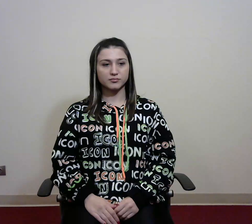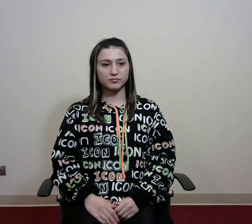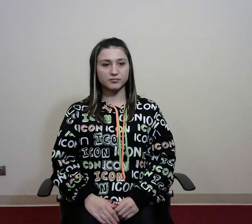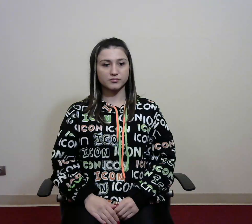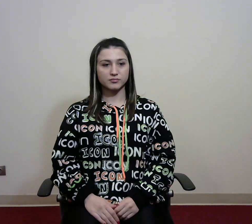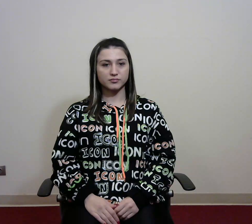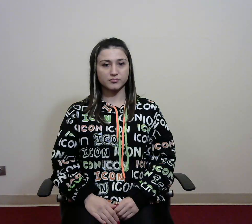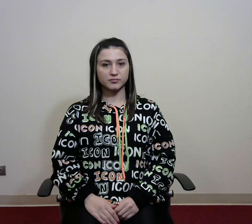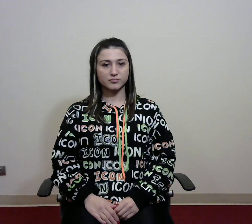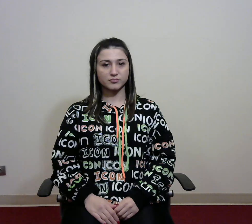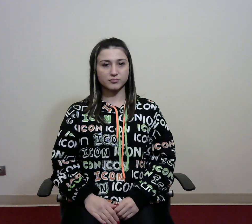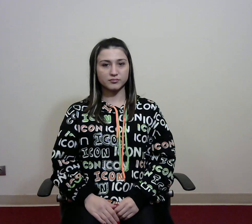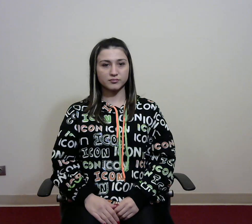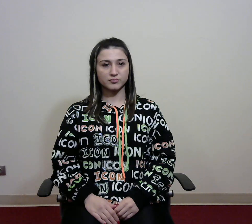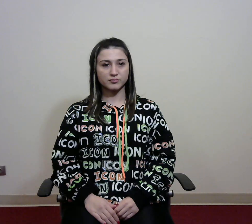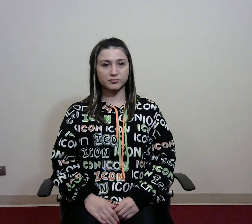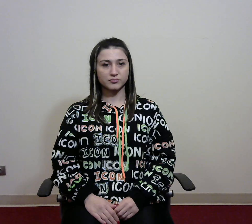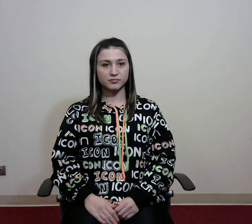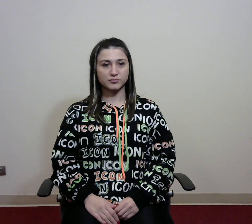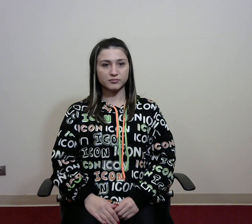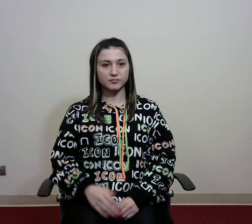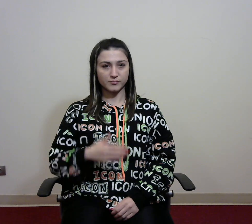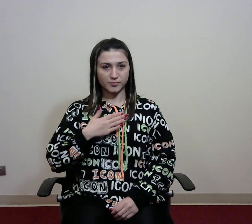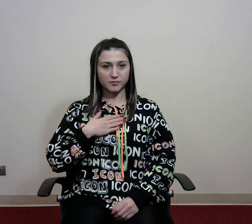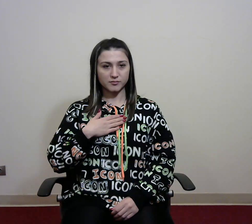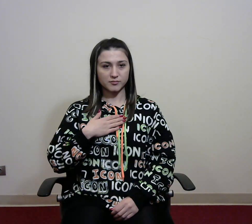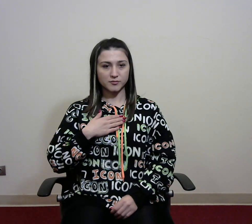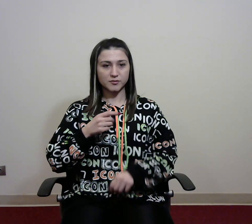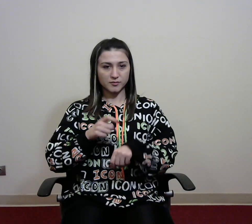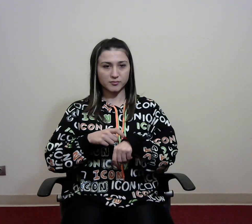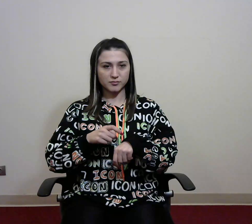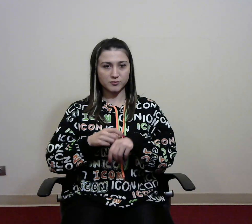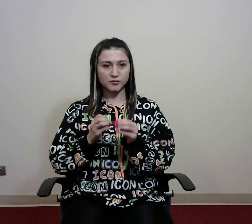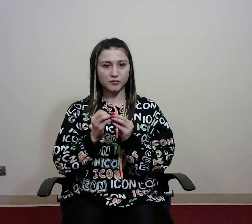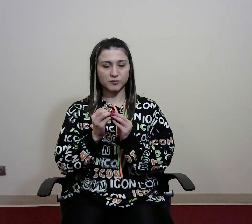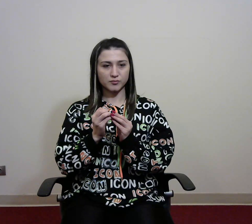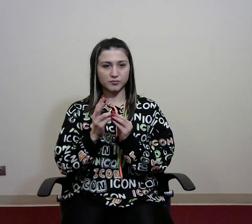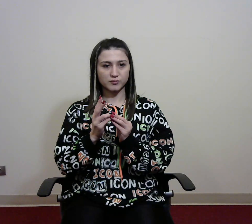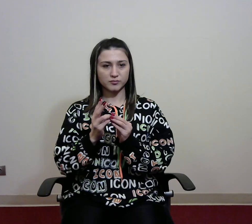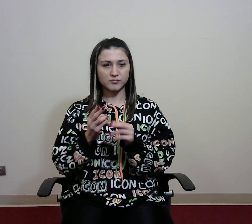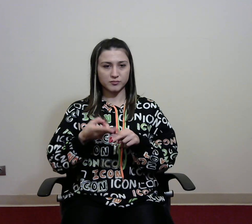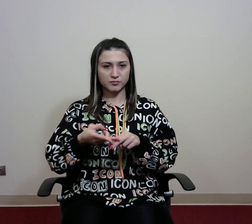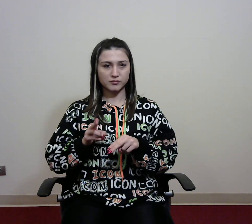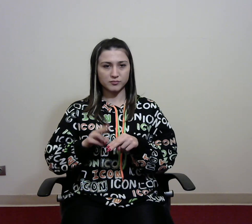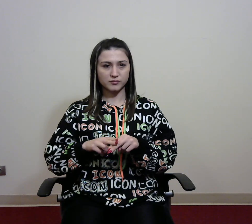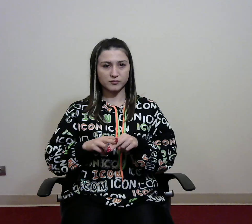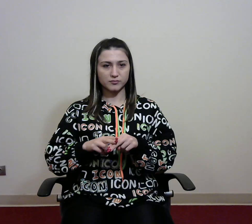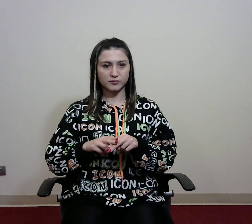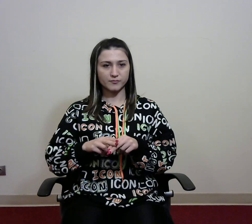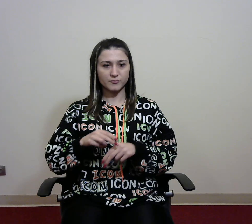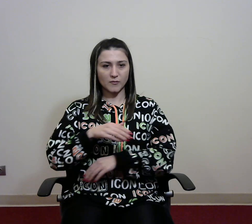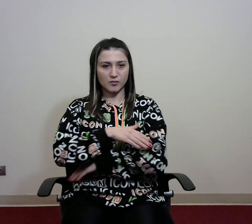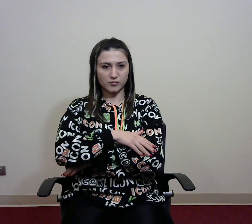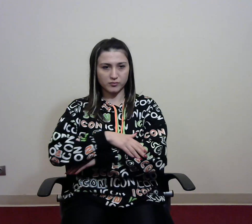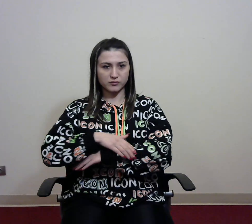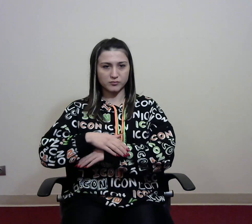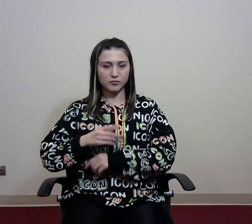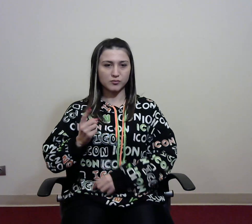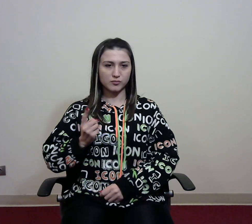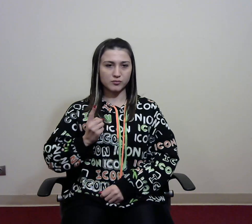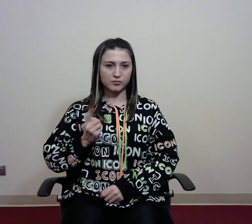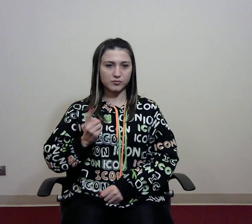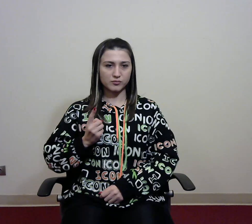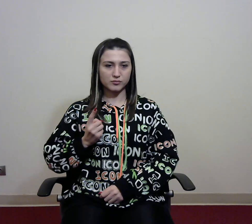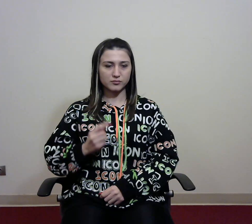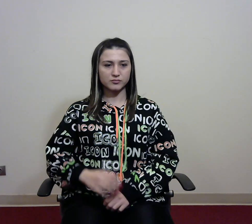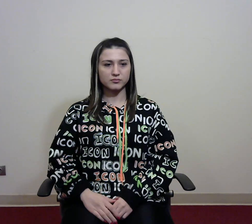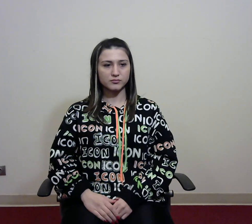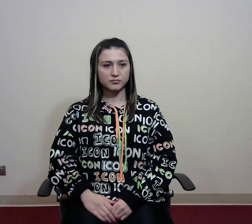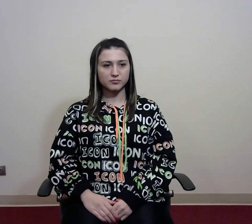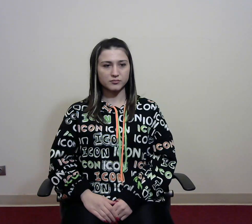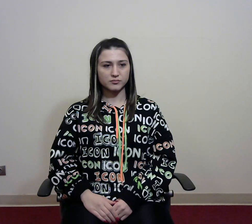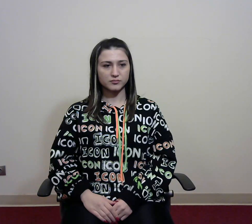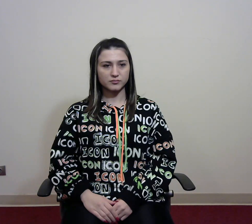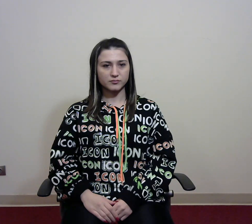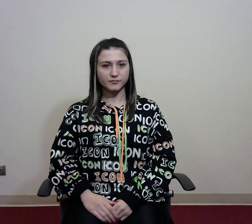Mən saat 12-də bu ünvanda olmalıyam